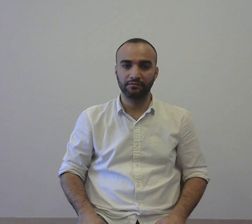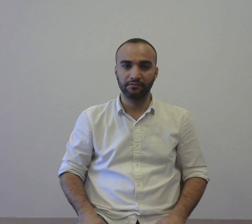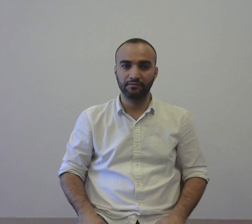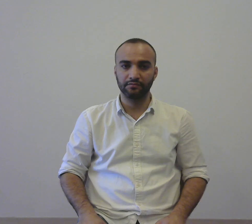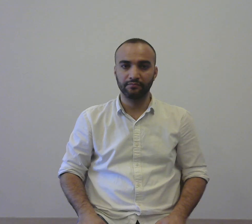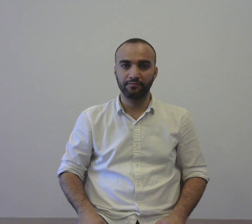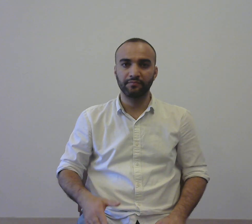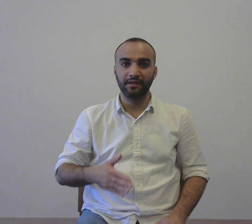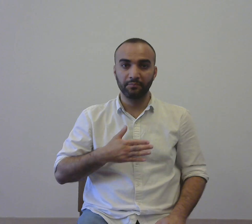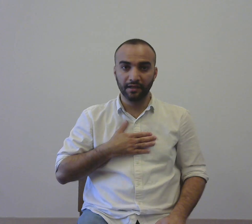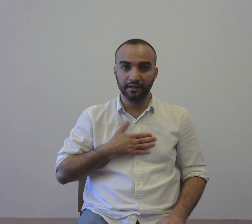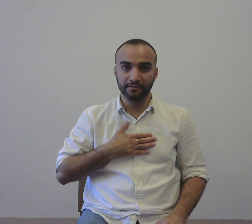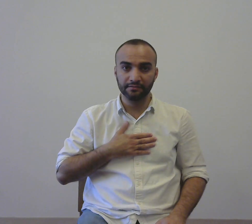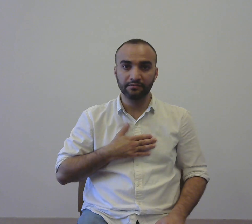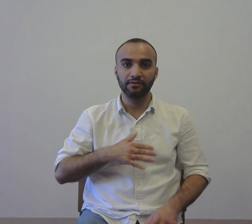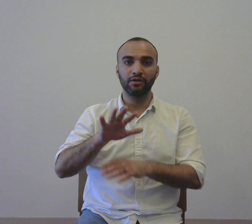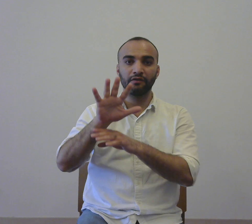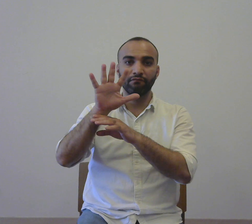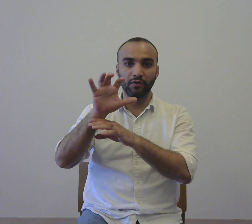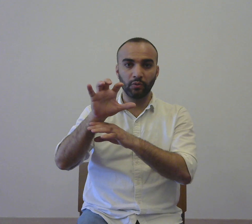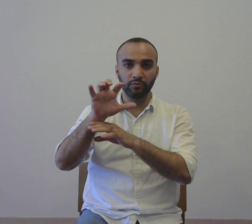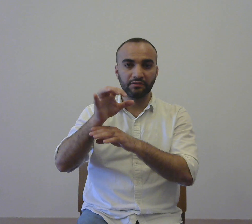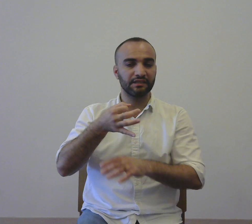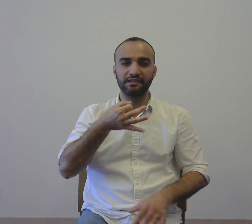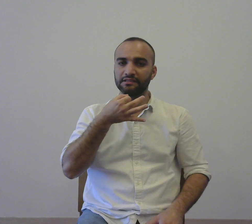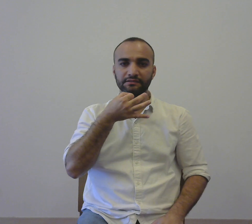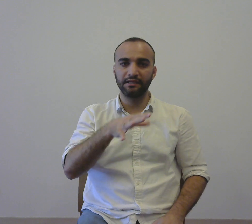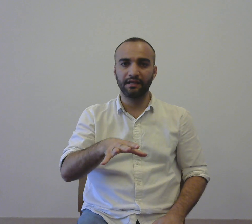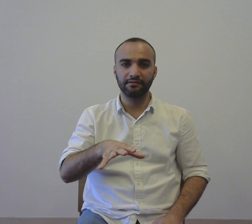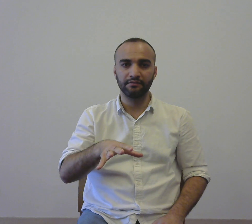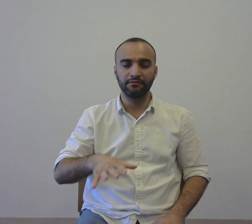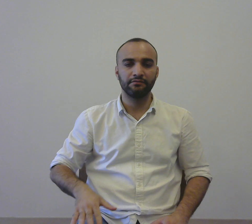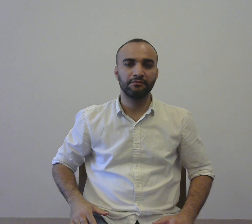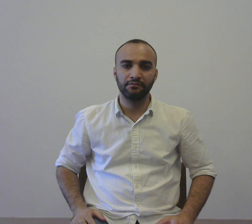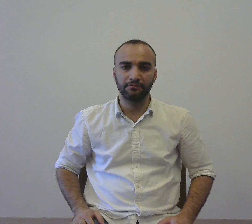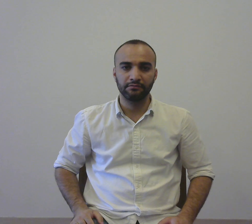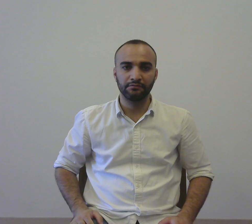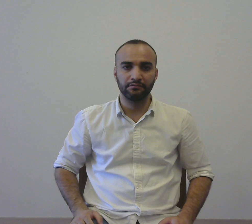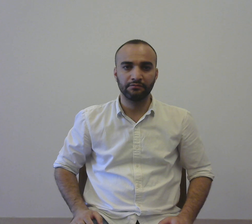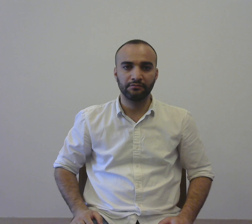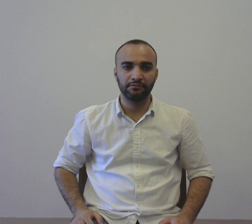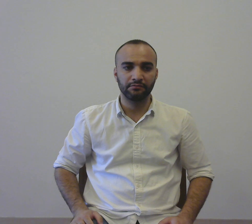Mənim şəkil çəkdirməkdən xoşum gəlir